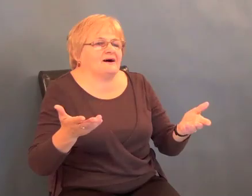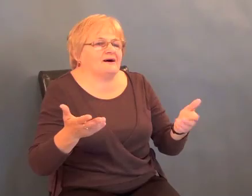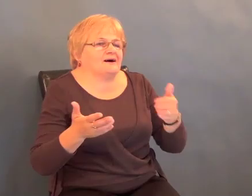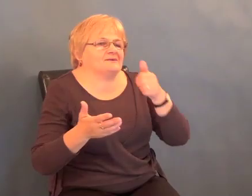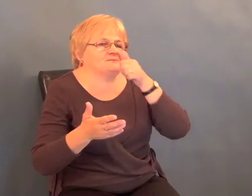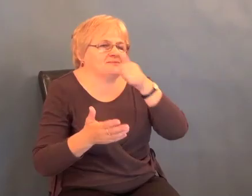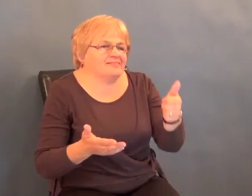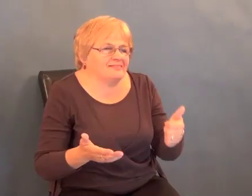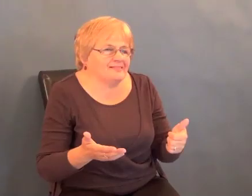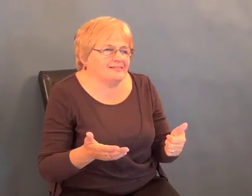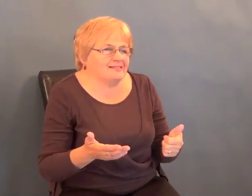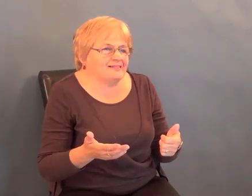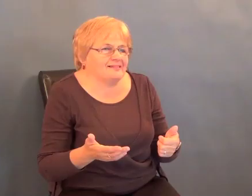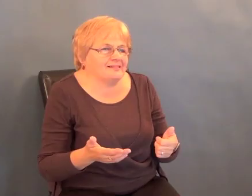Nie możesz.